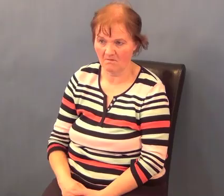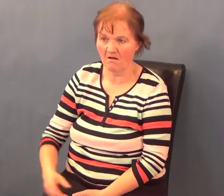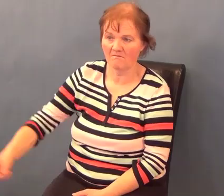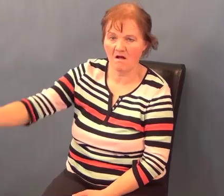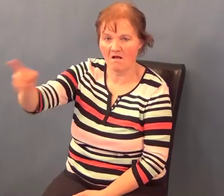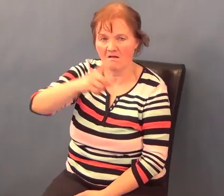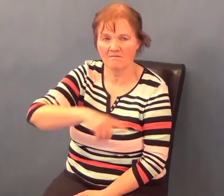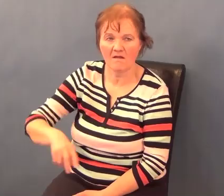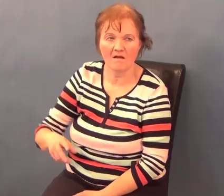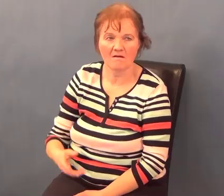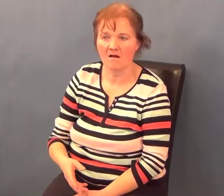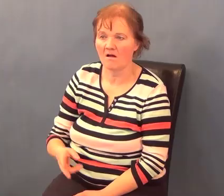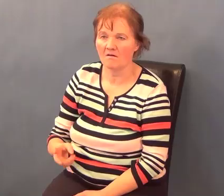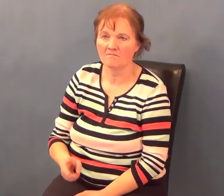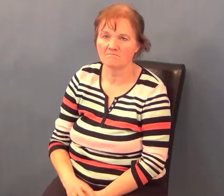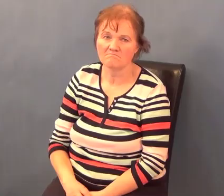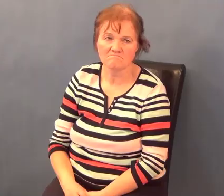Wy.